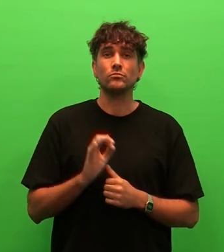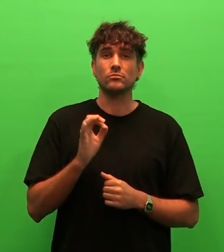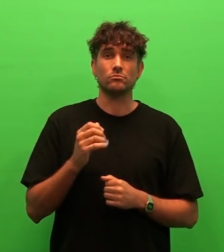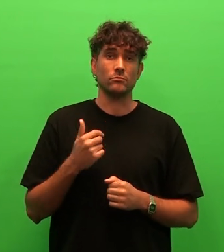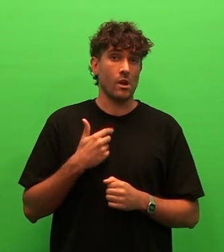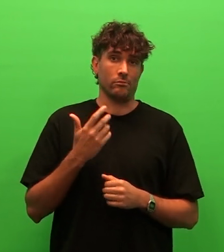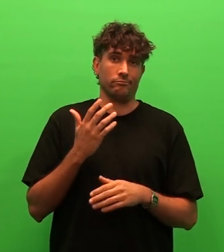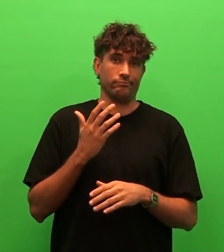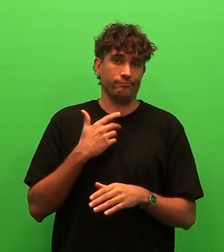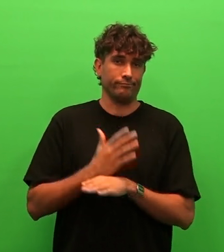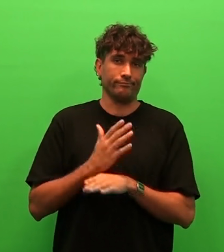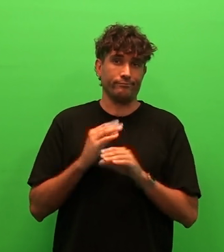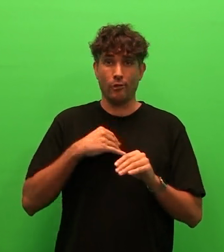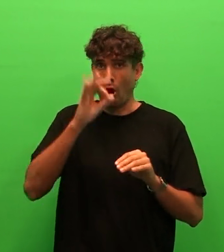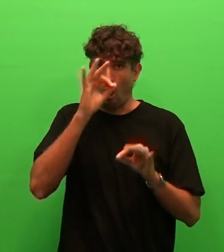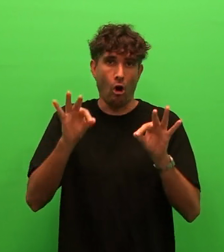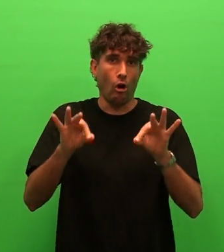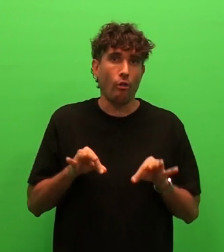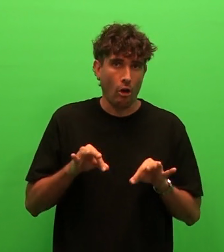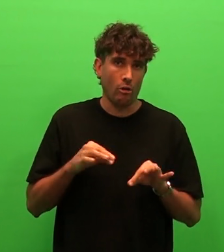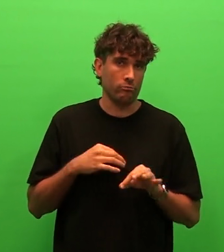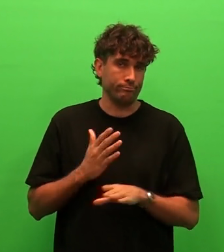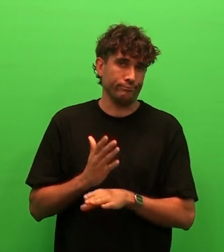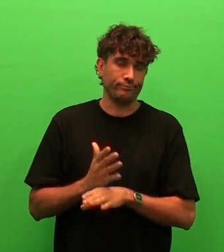Sí, sempre faig servir el preservatiu, sempre.